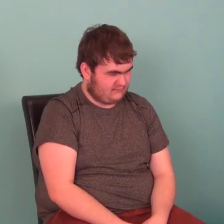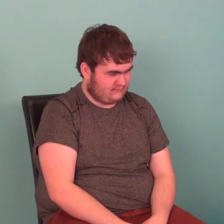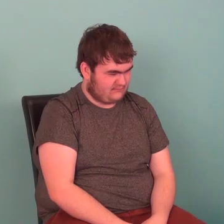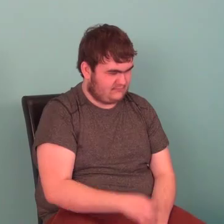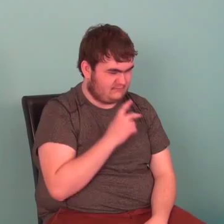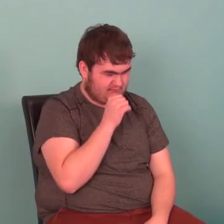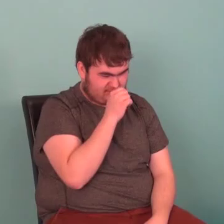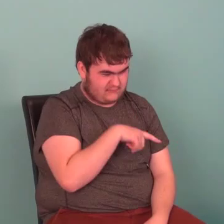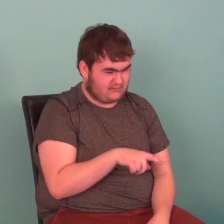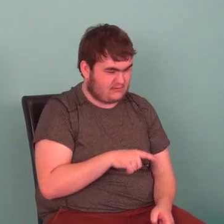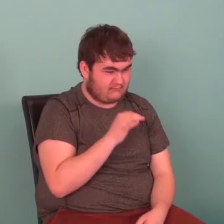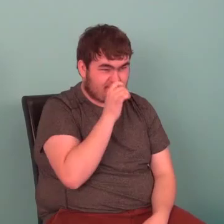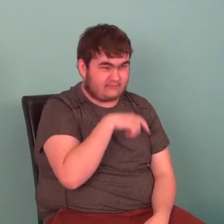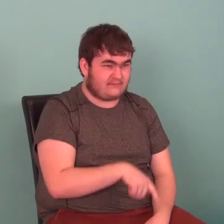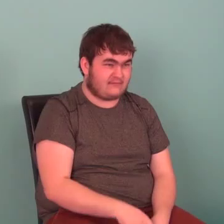Tak naprawdę, ten znak to głupota.